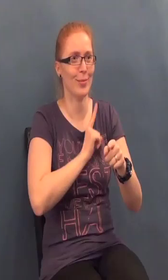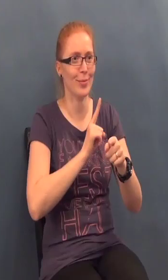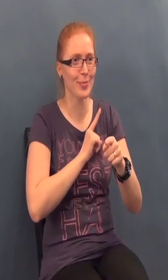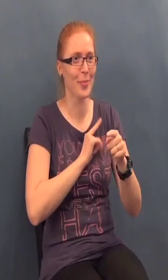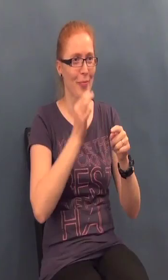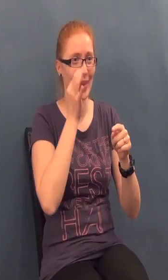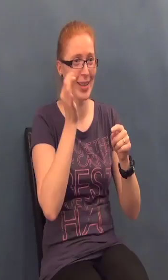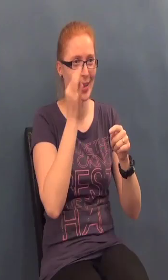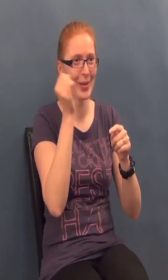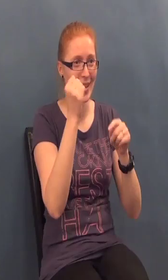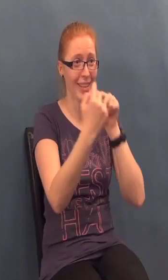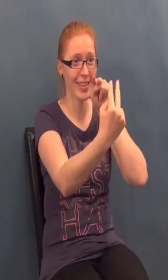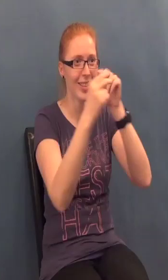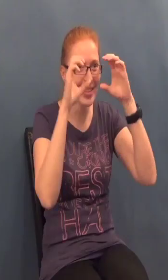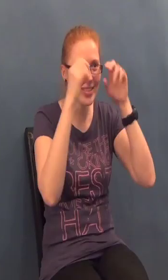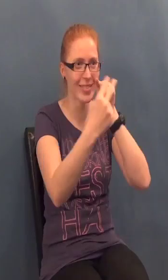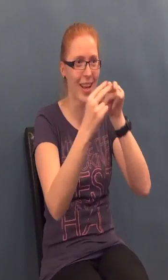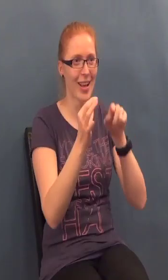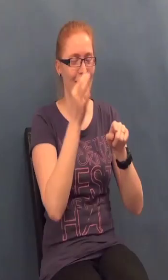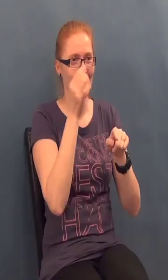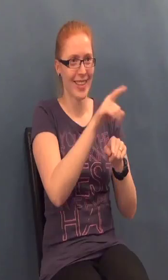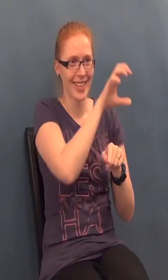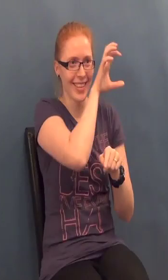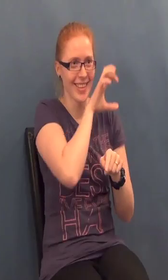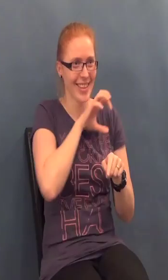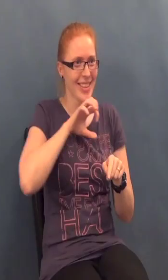Kot szeroko się uśmiecha, jest zadowolony.